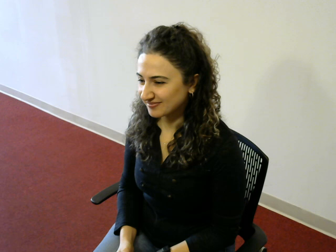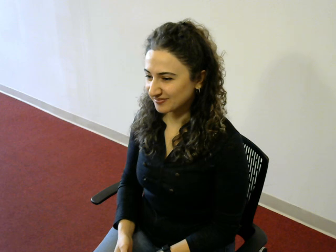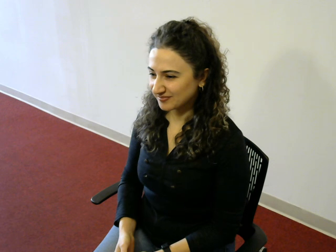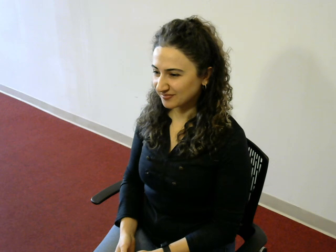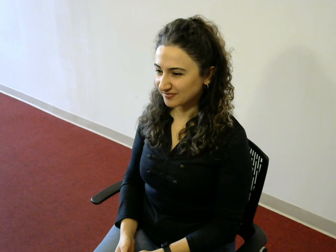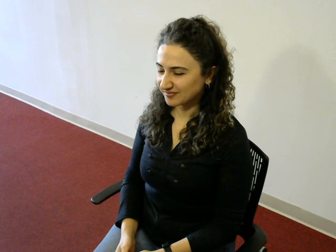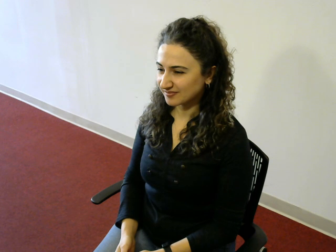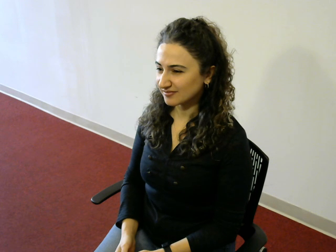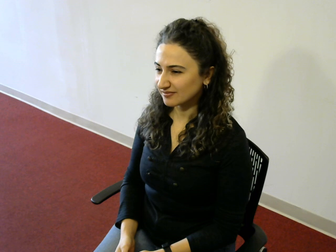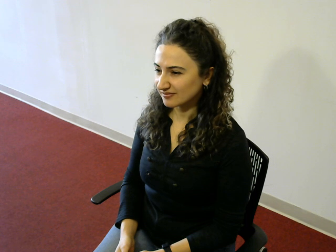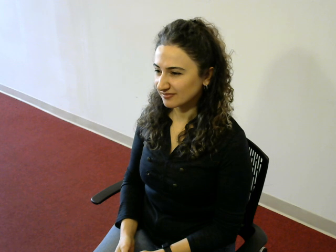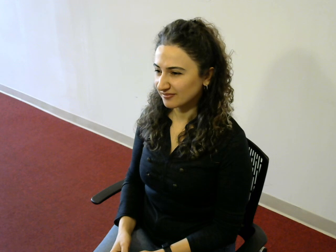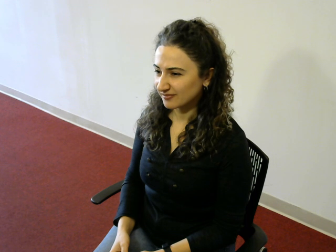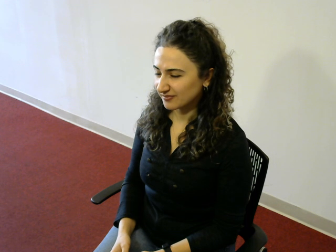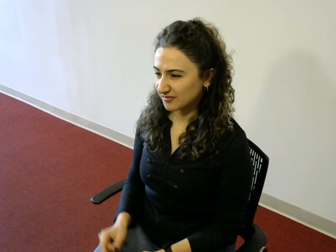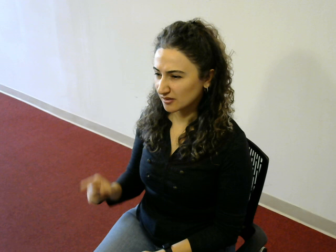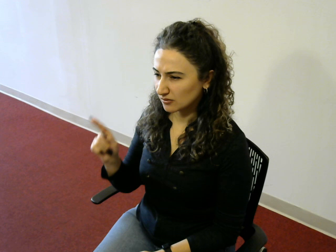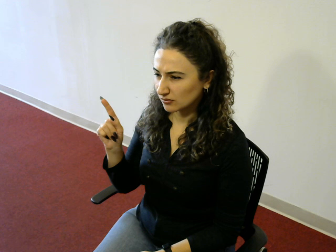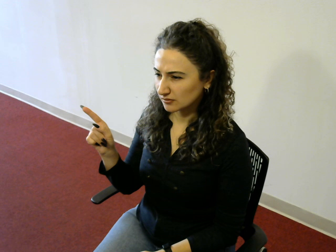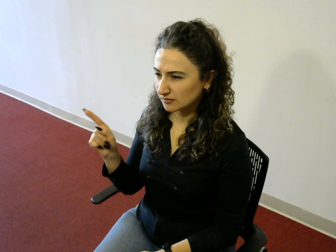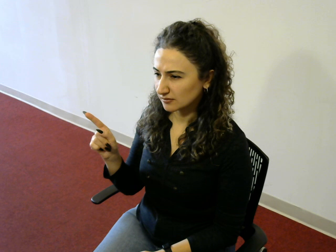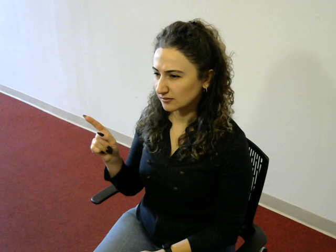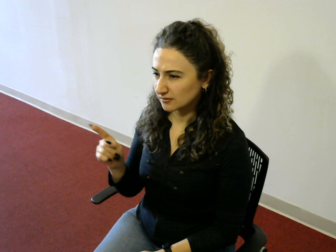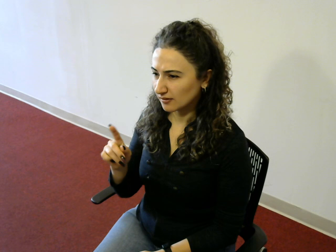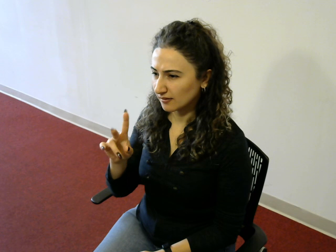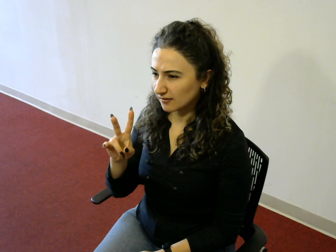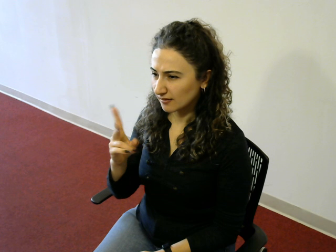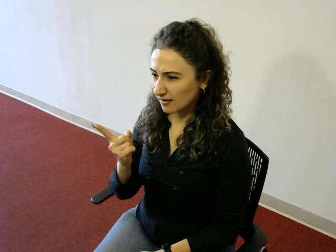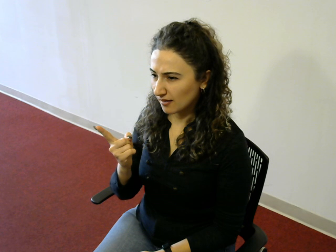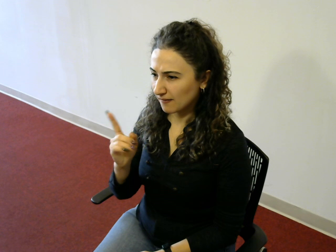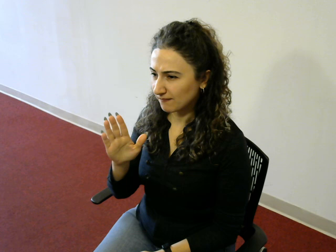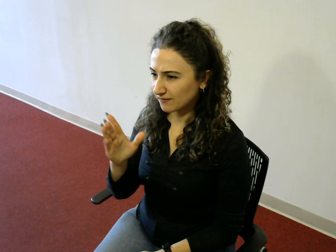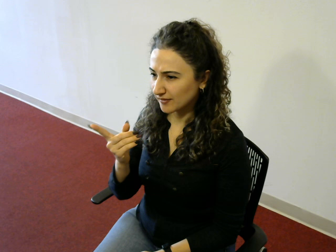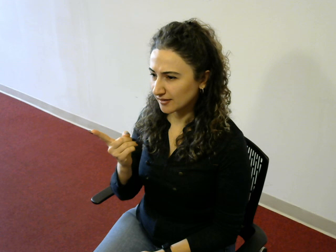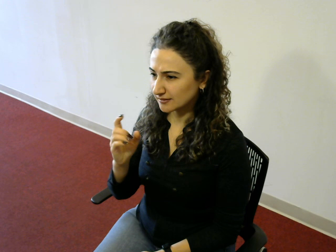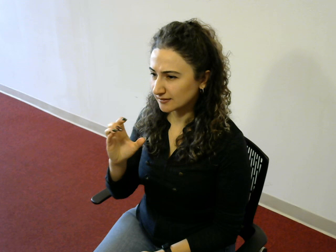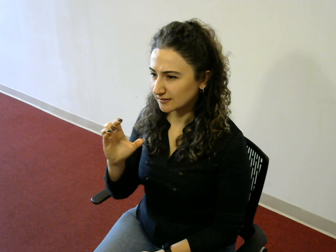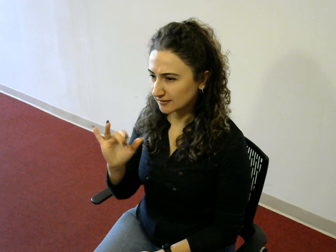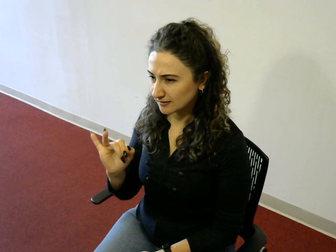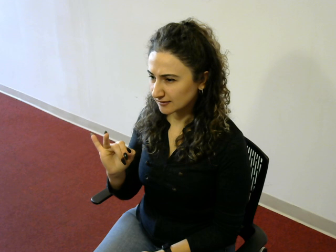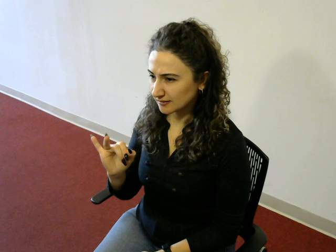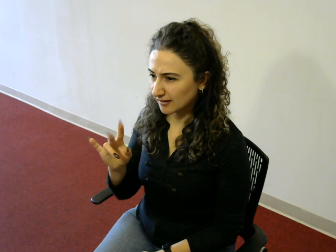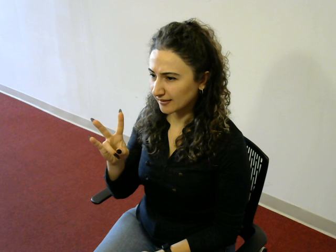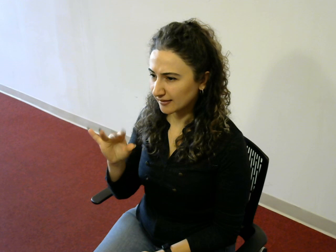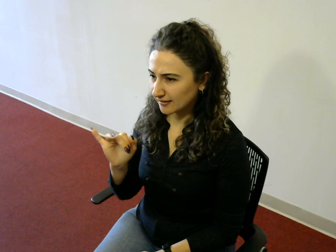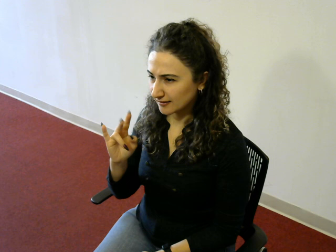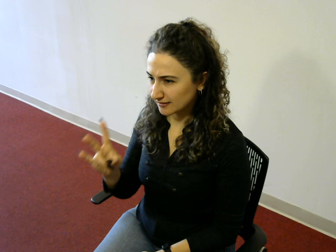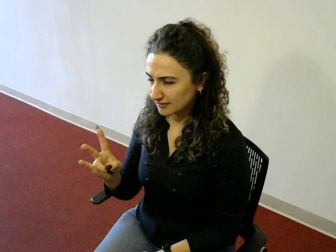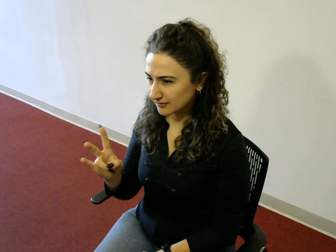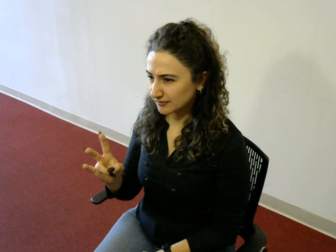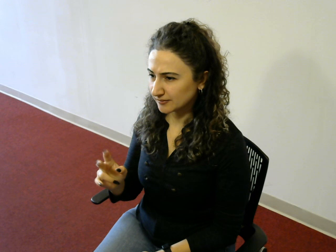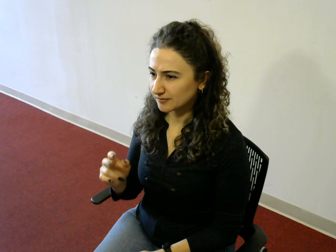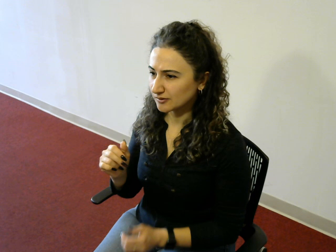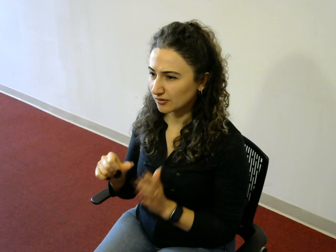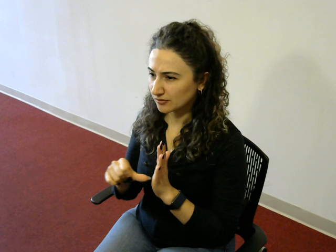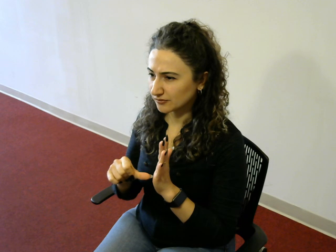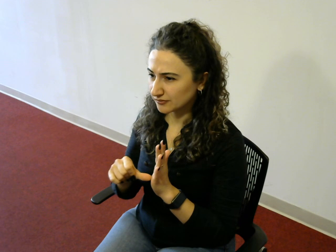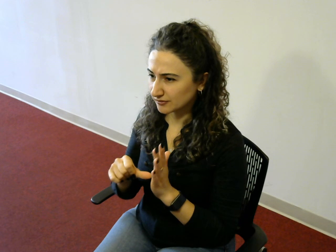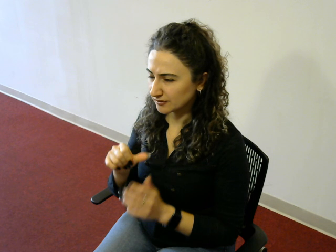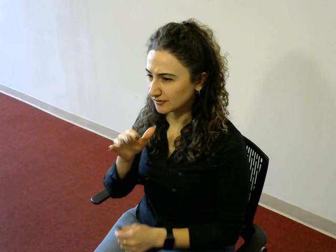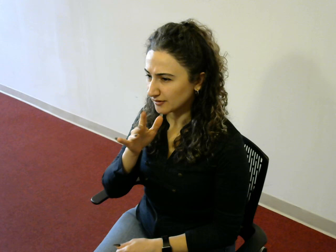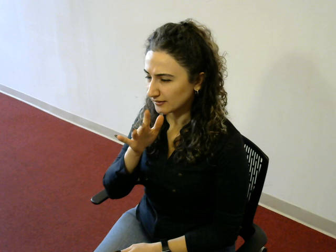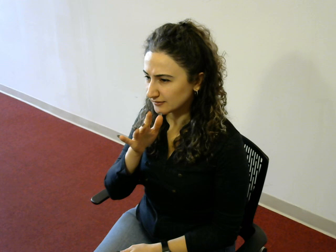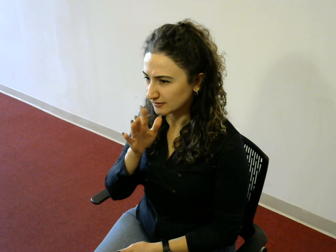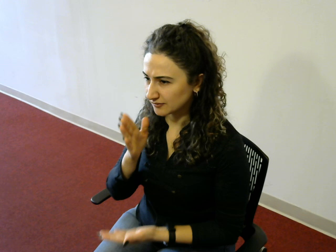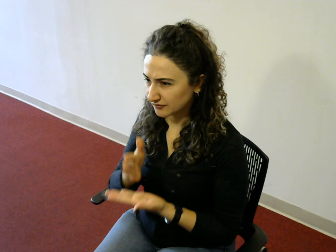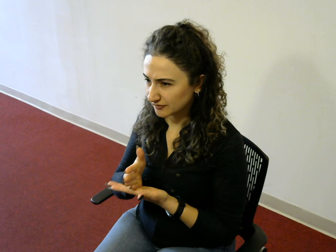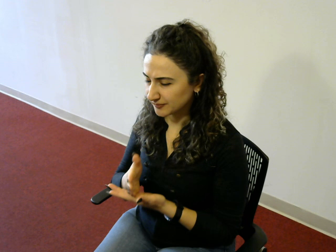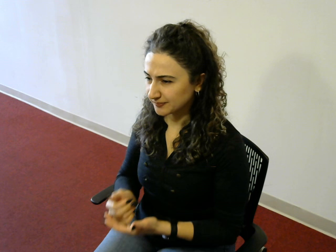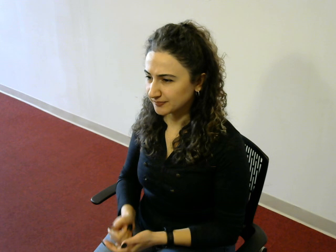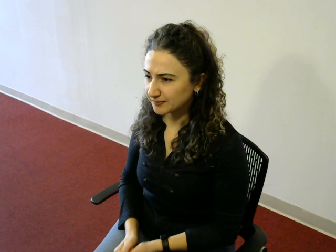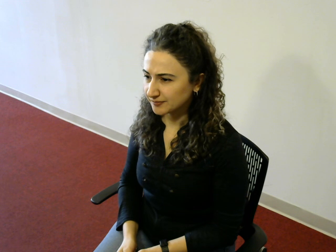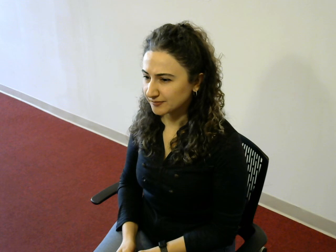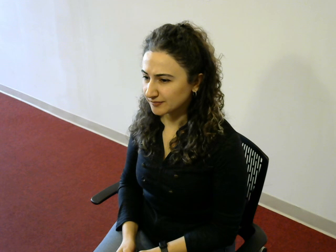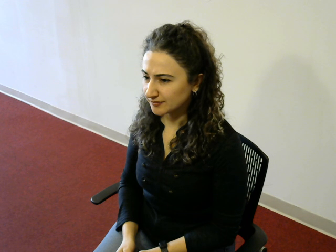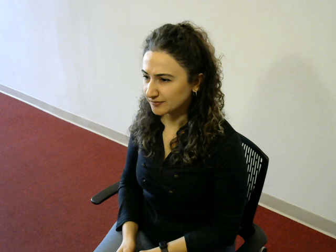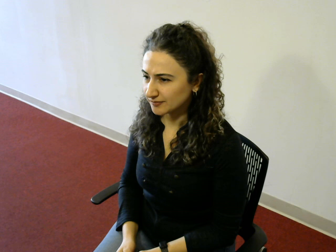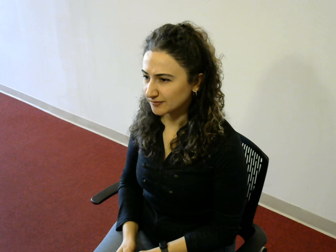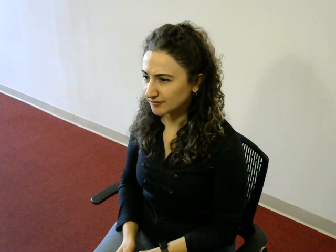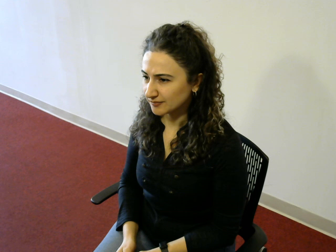Onun nəvəsinin 6 yaşı var